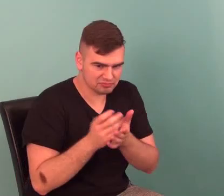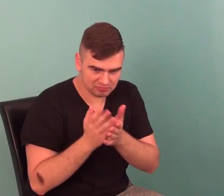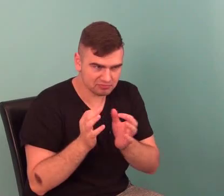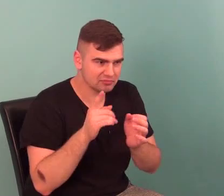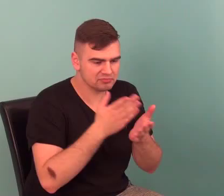Pomogli.